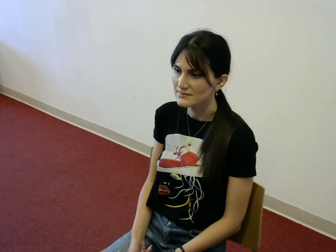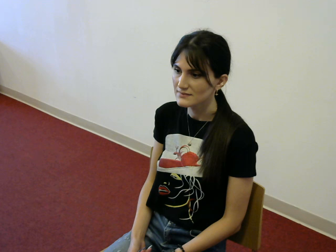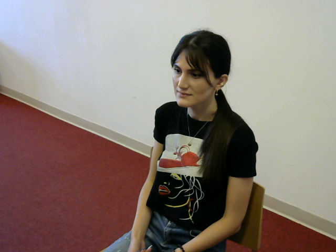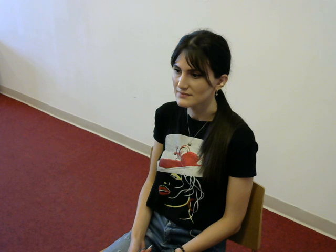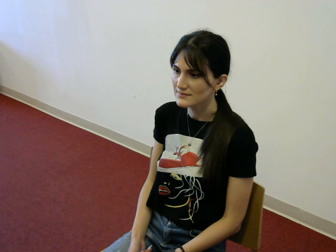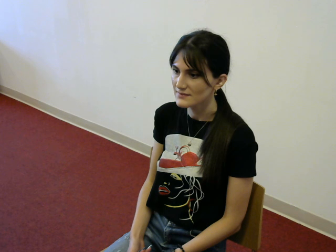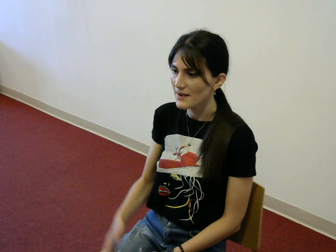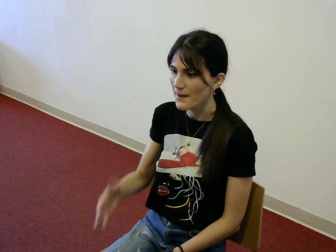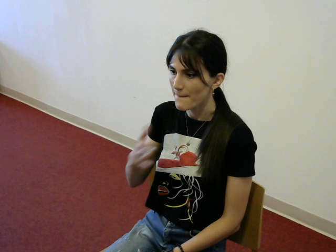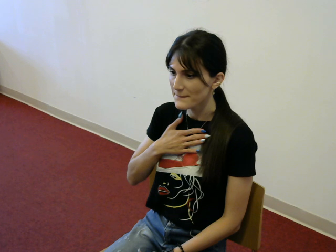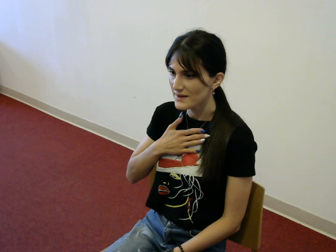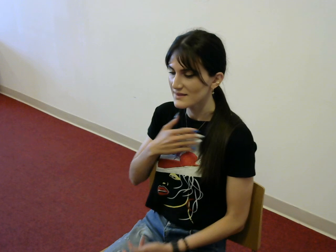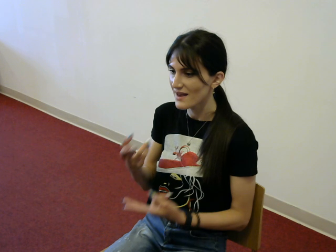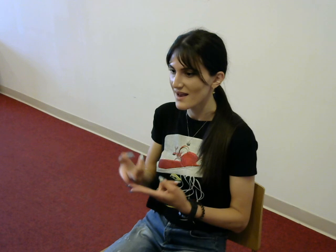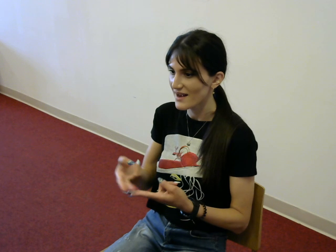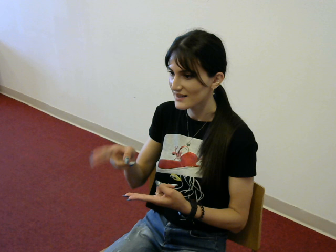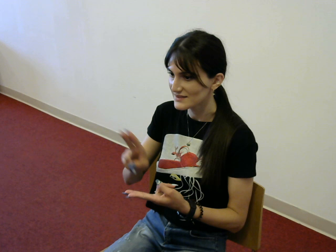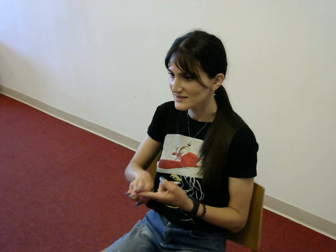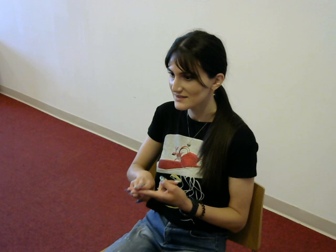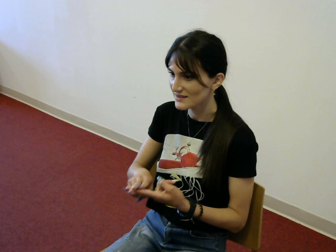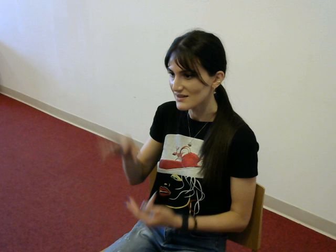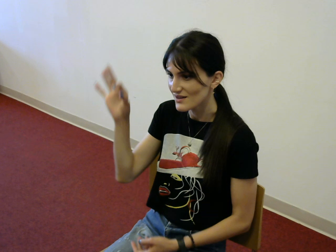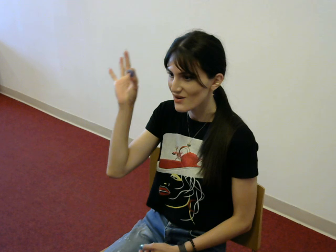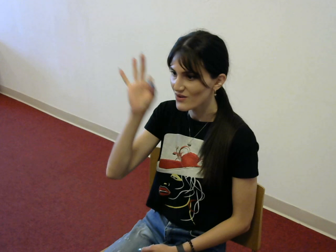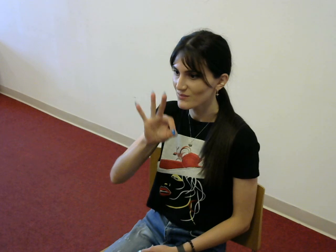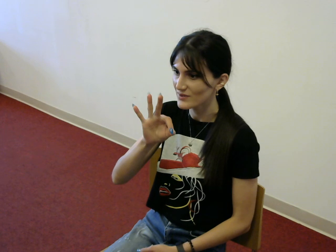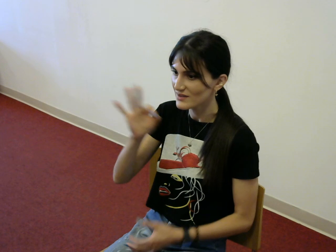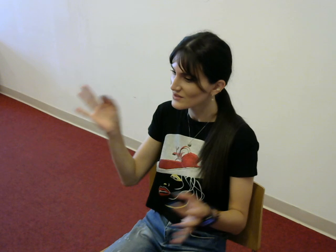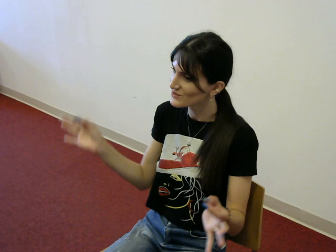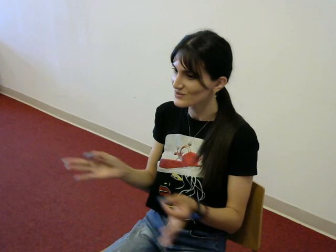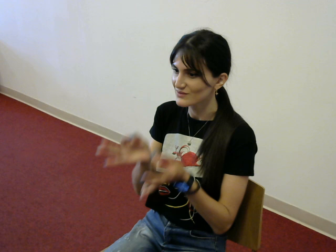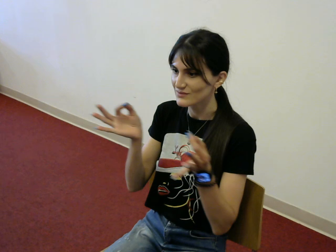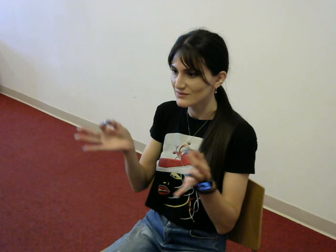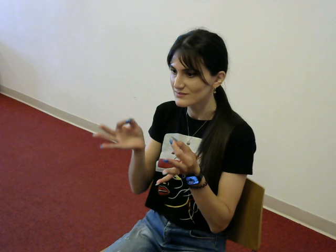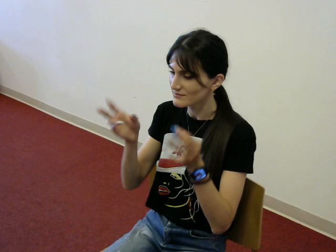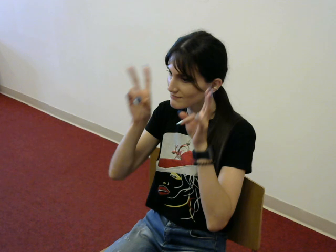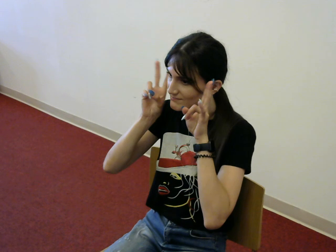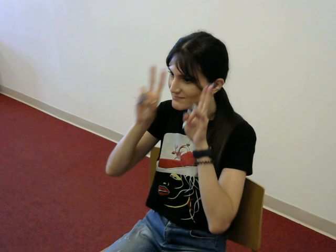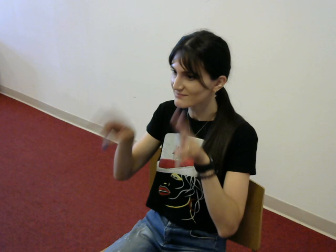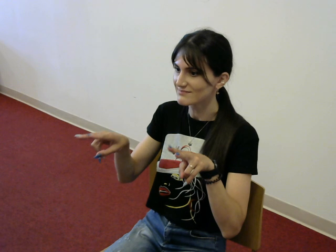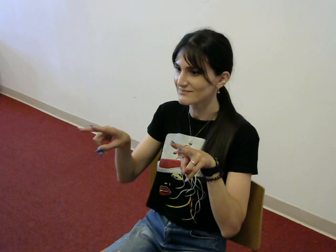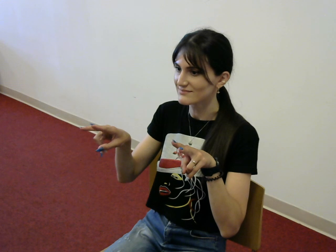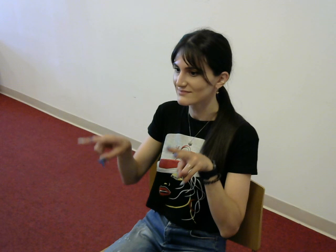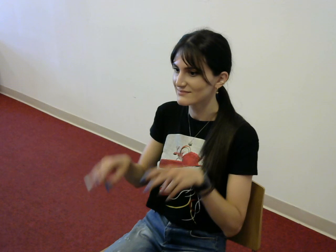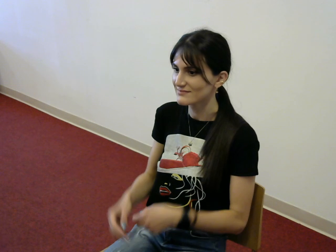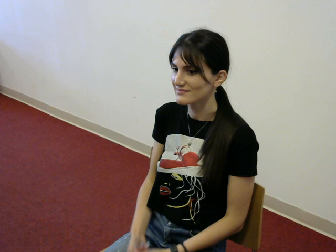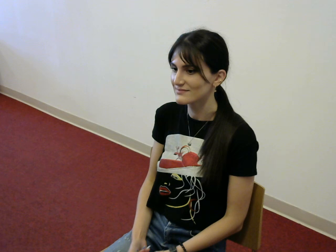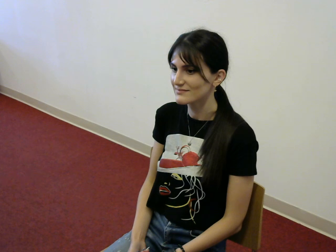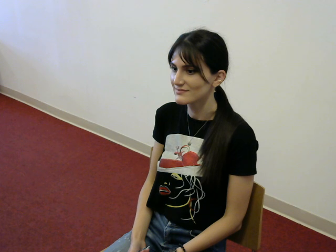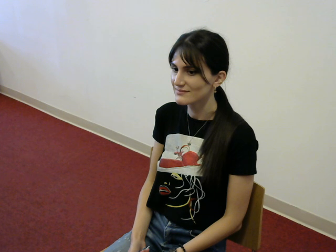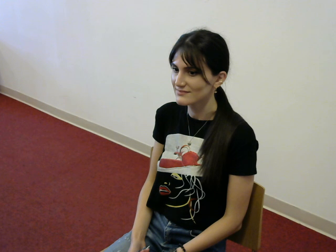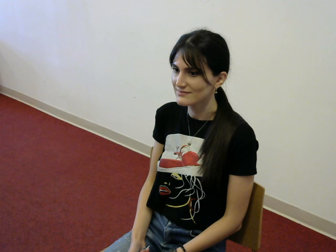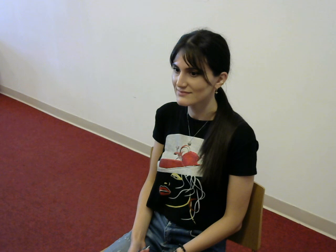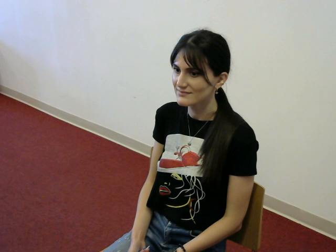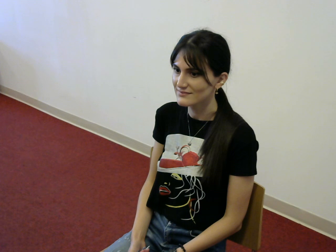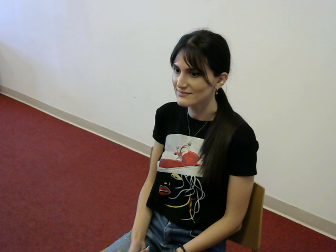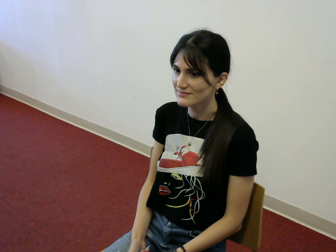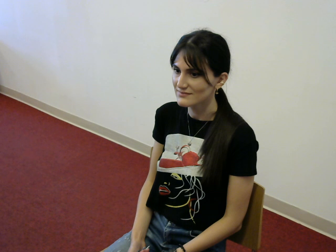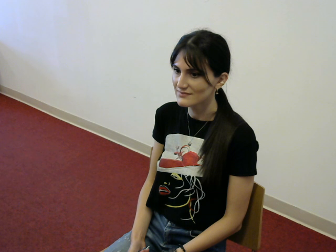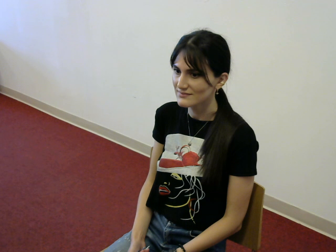Mən bu barədə heç nə bilmirəm